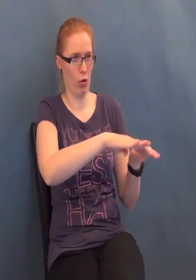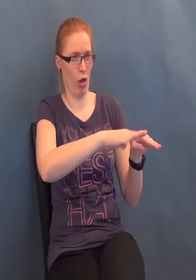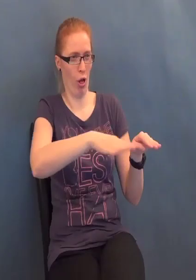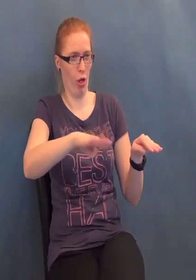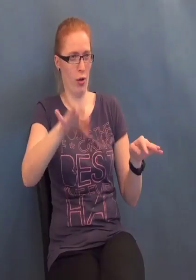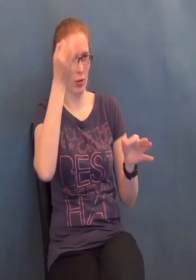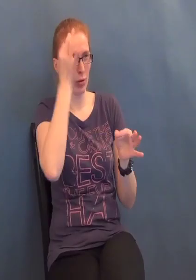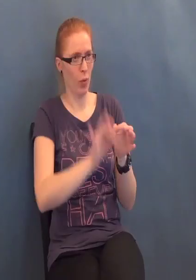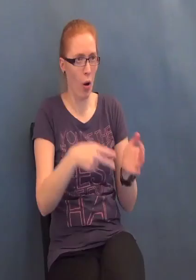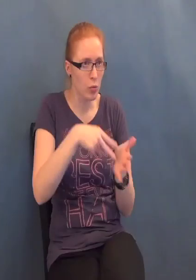Jest niedokładnie i krzywo wyjdzie.